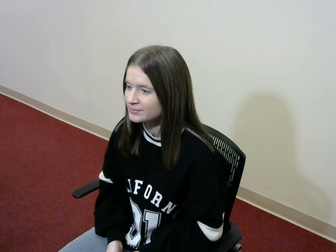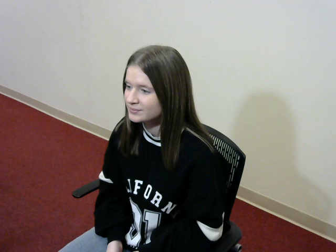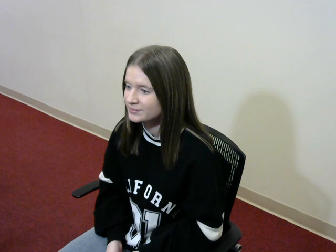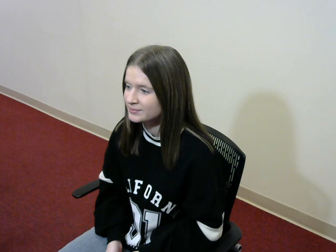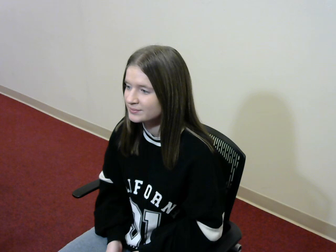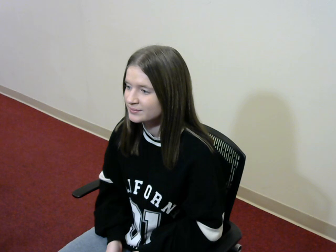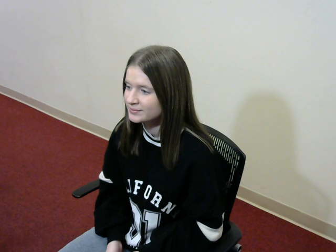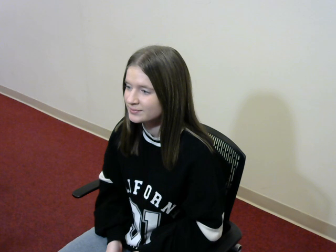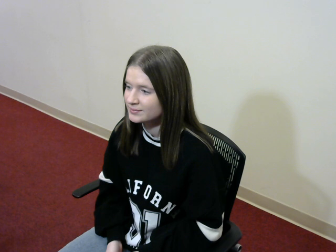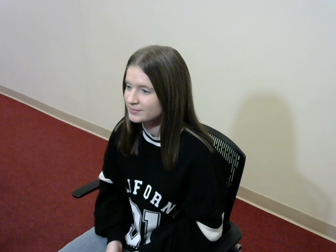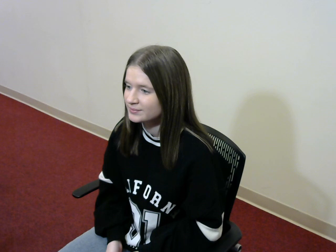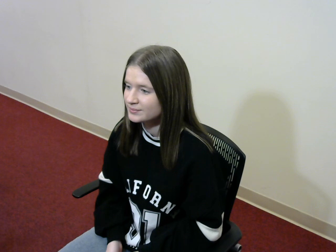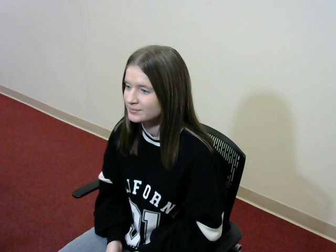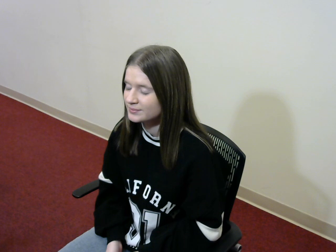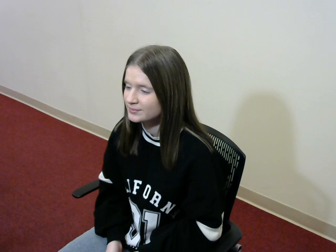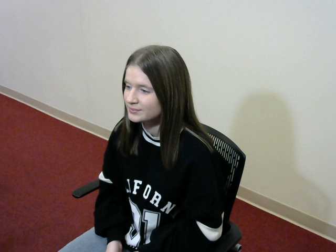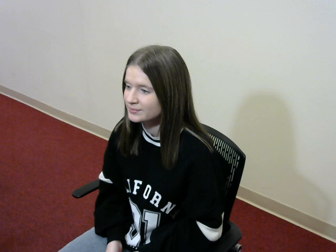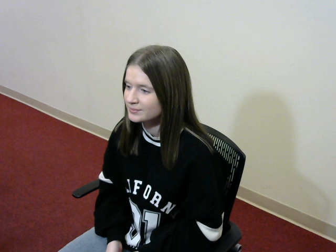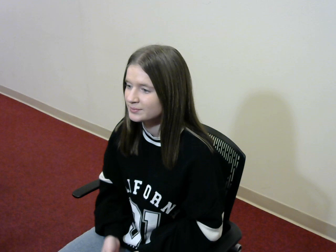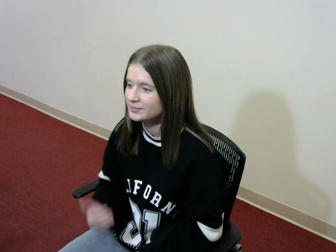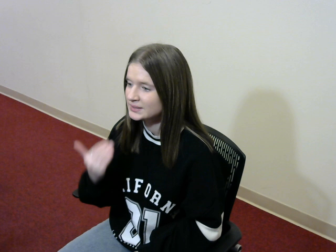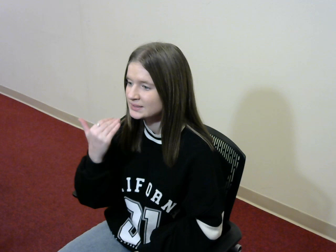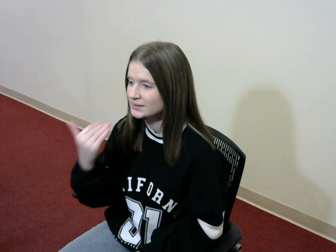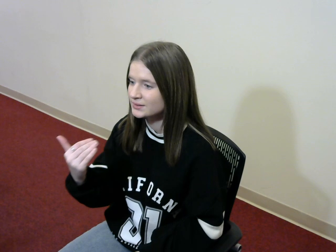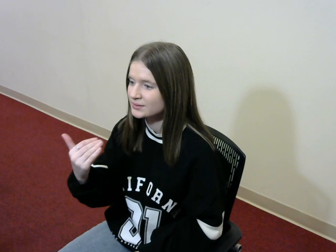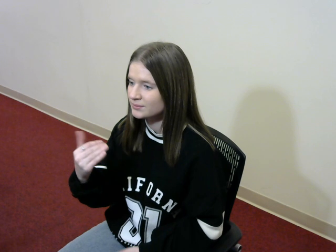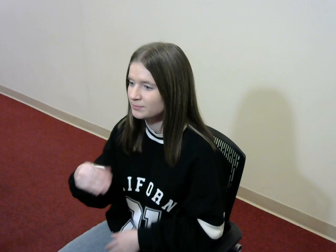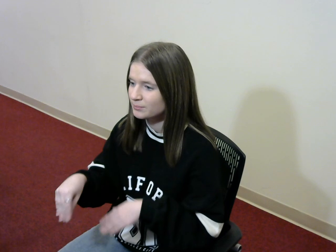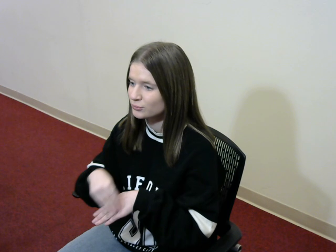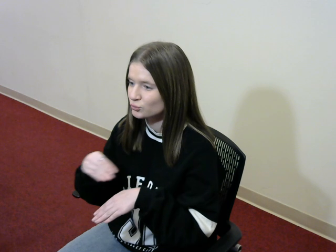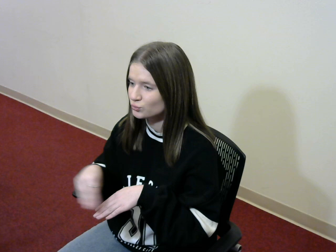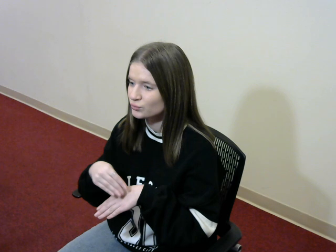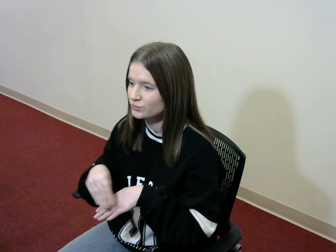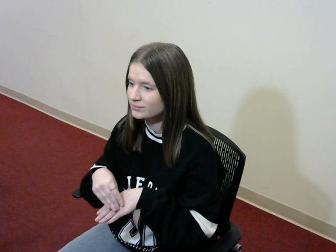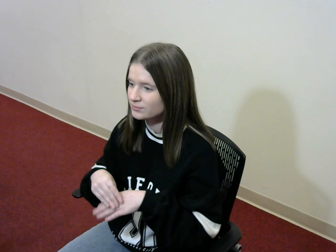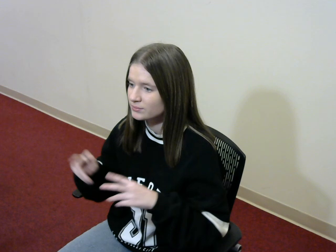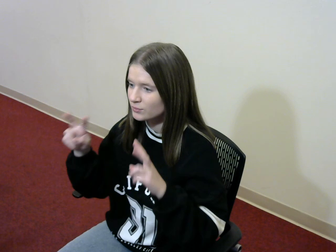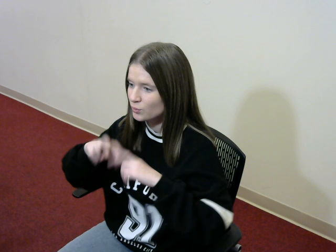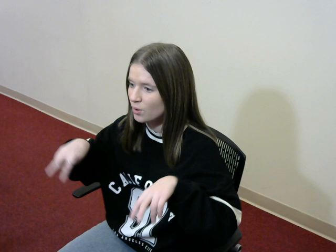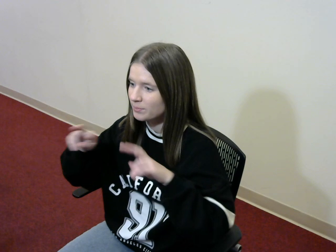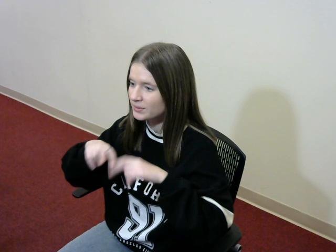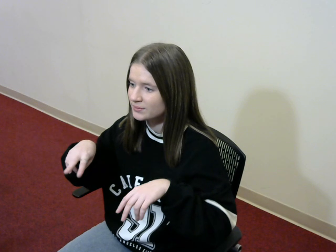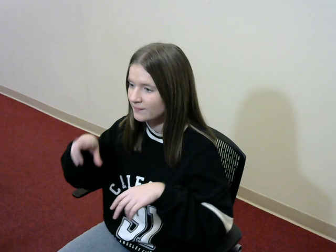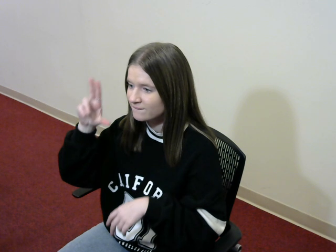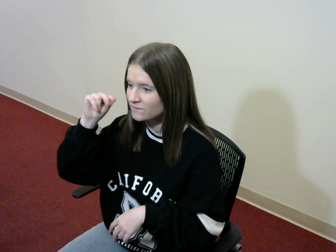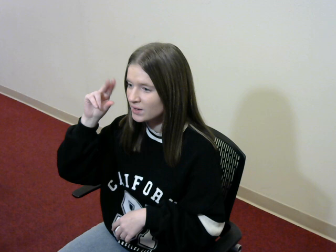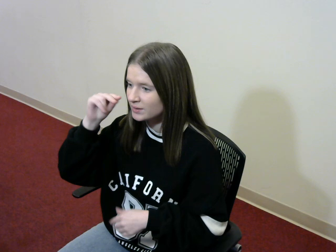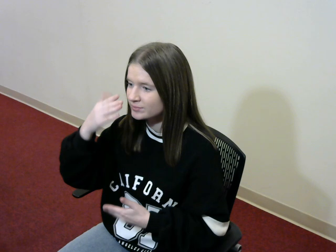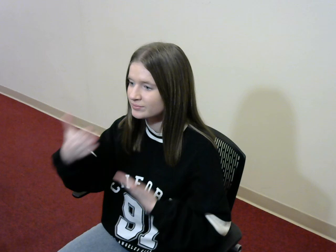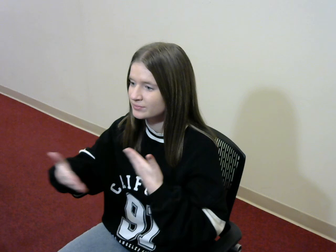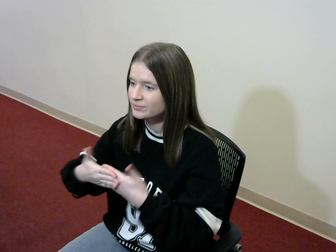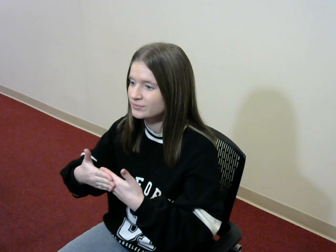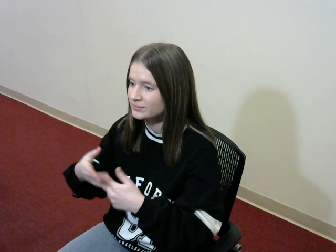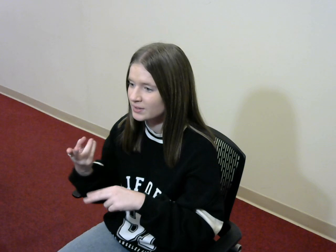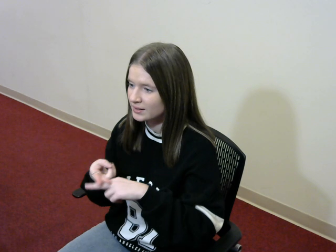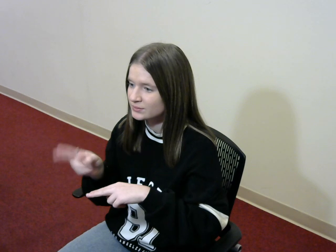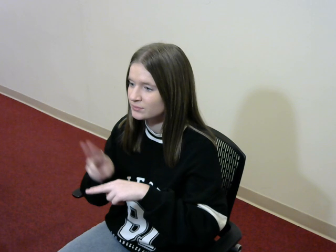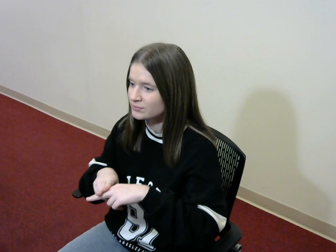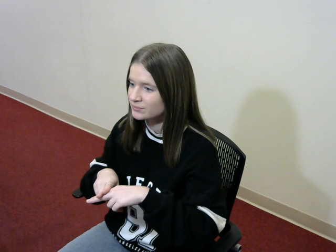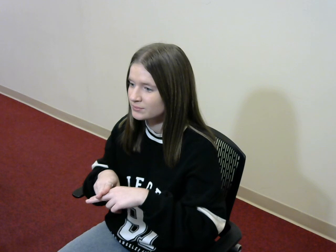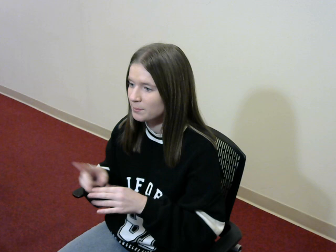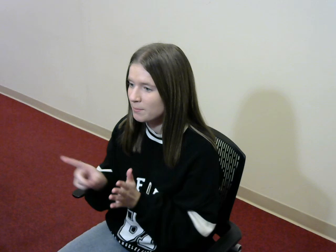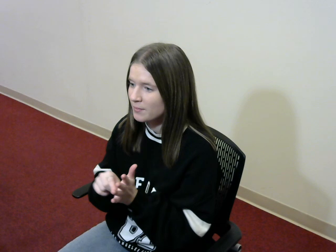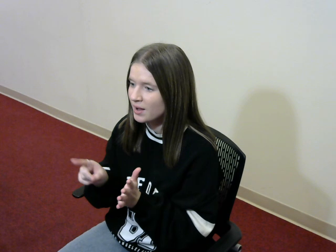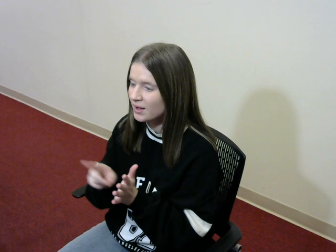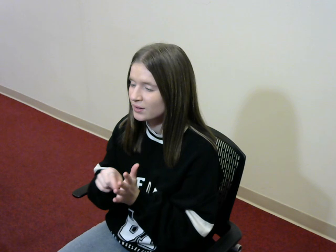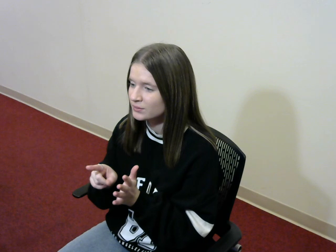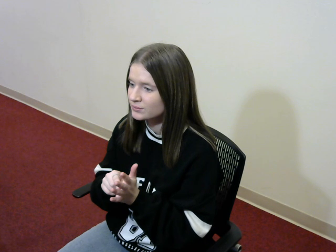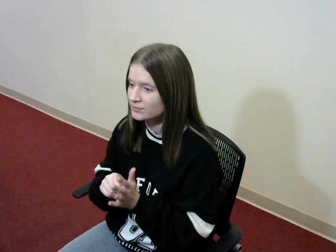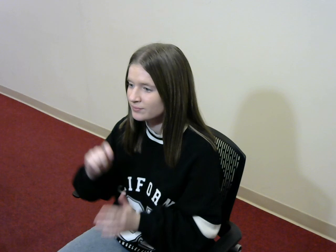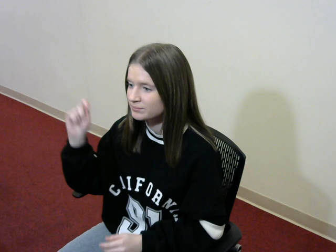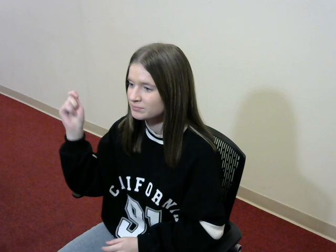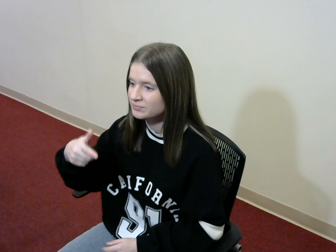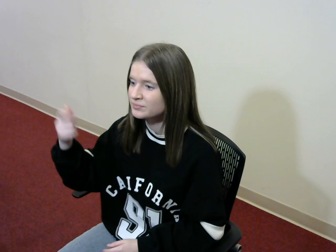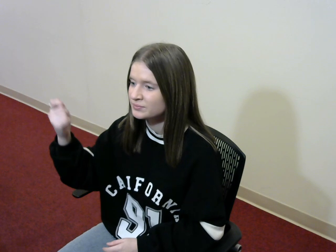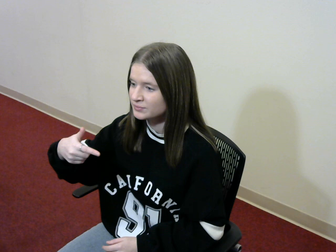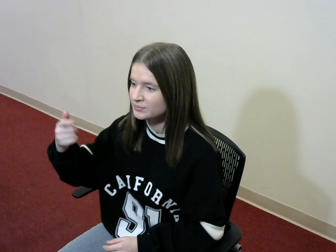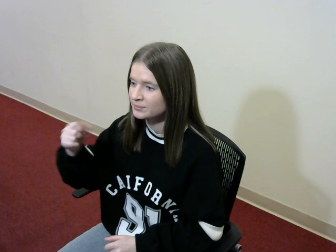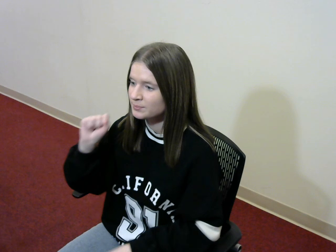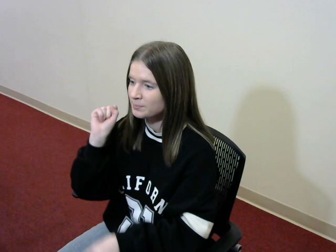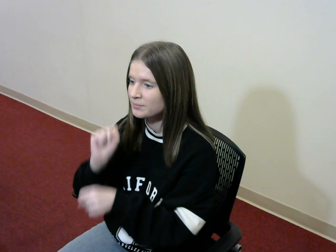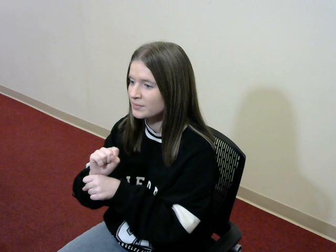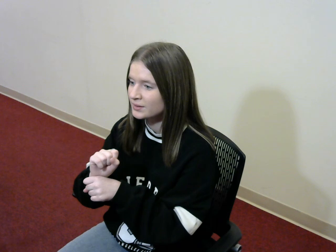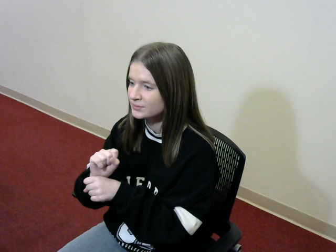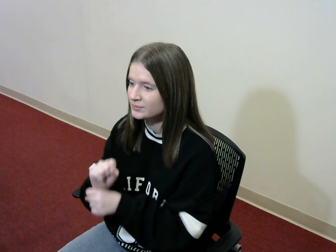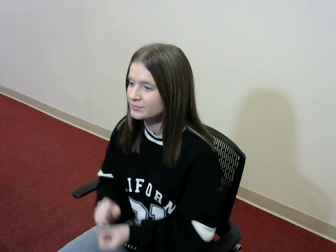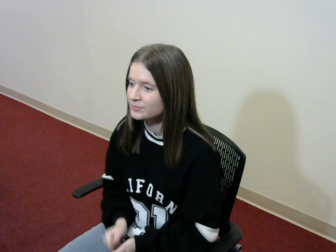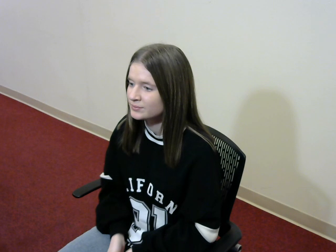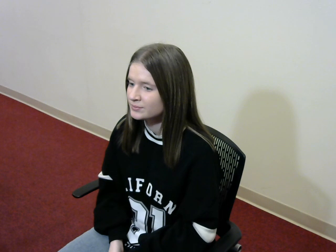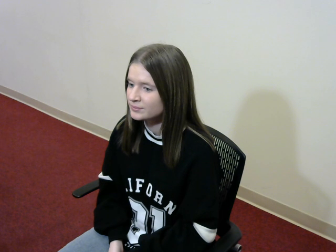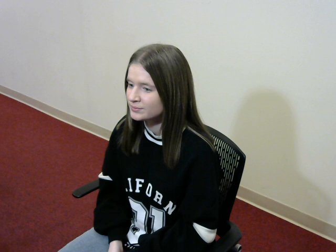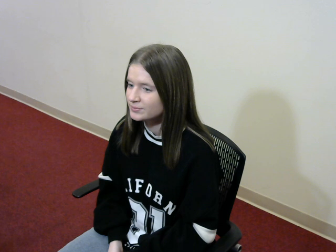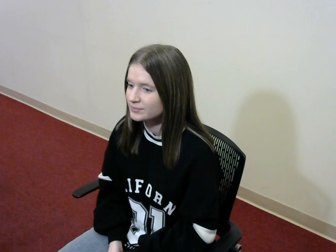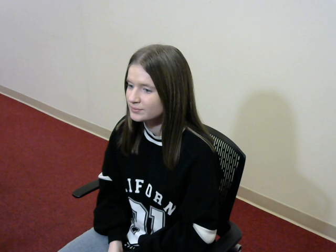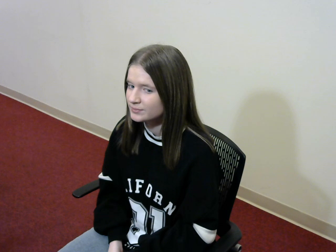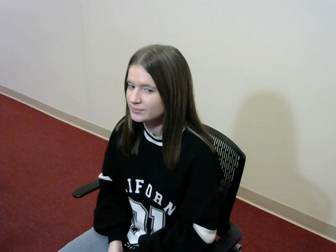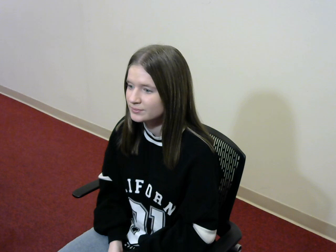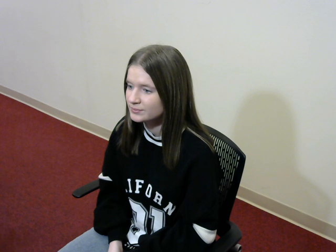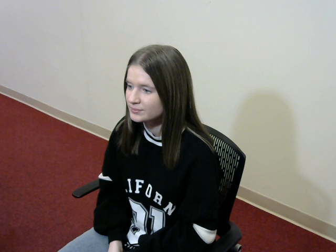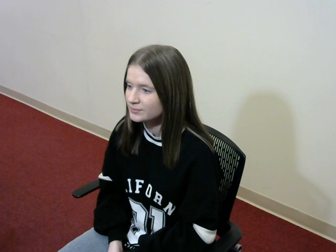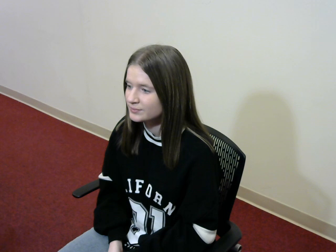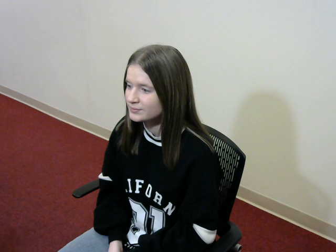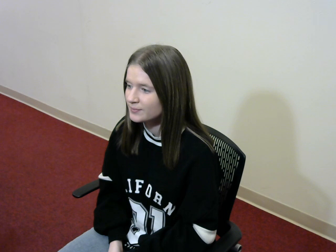Sizin həyat yoldaşınızın müayinə tarixi çatdığı üçün pensiya ödənişi dayanıb